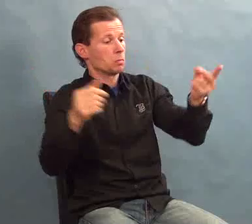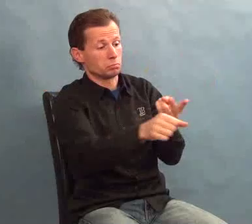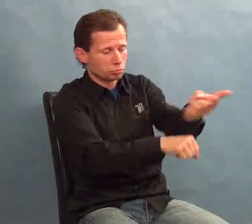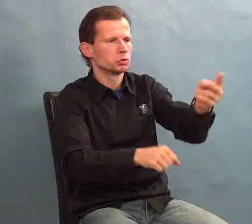Dziewczyna...